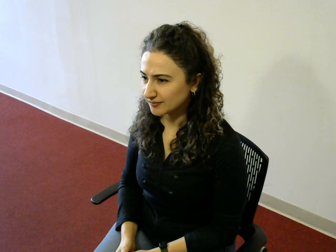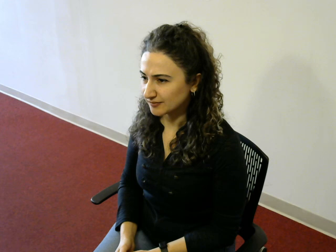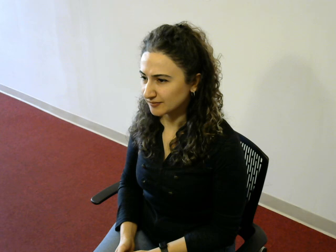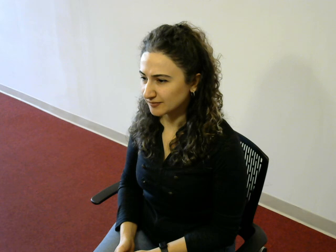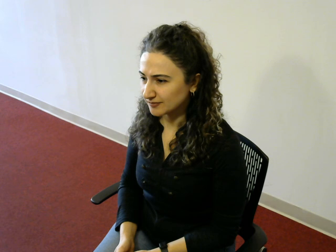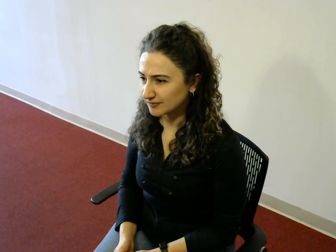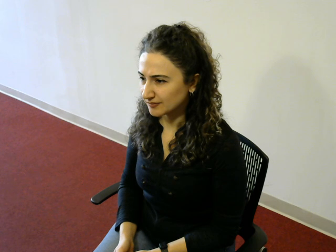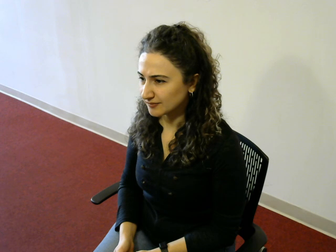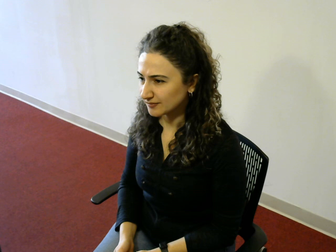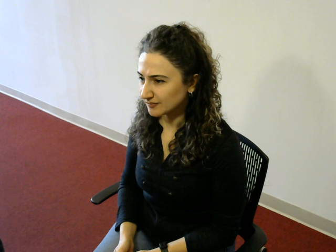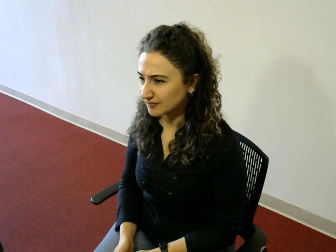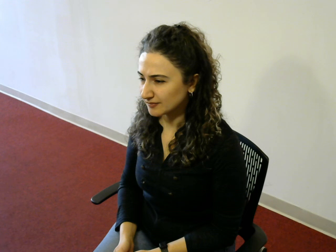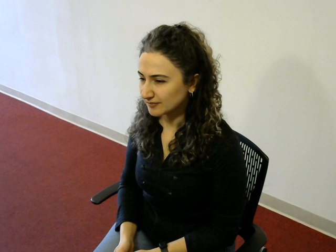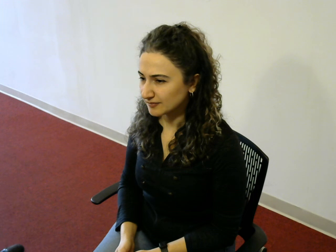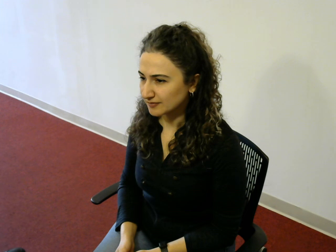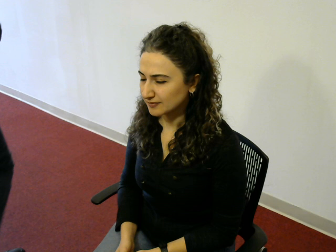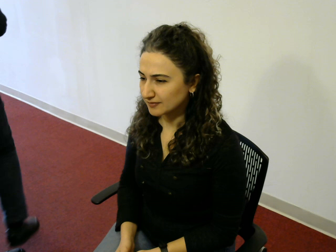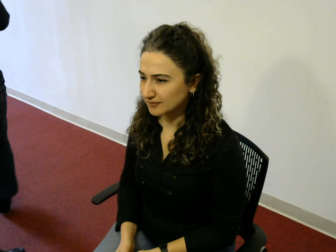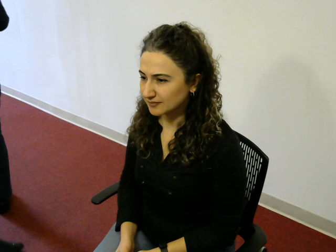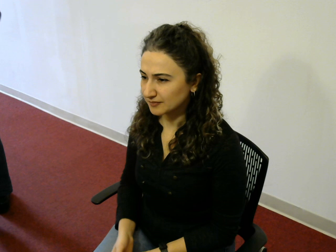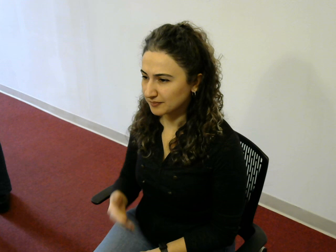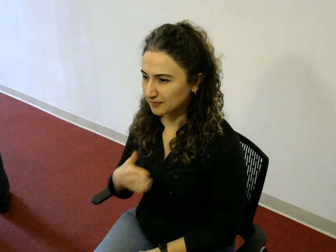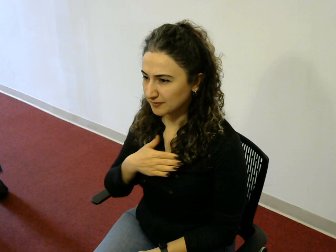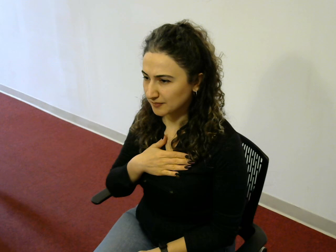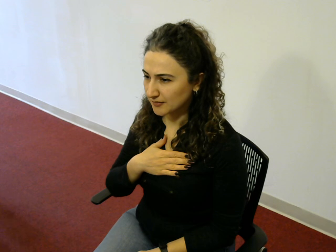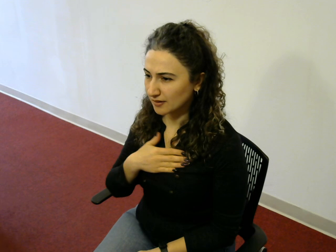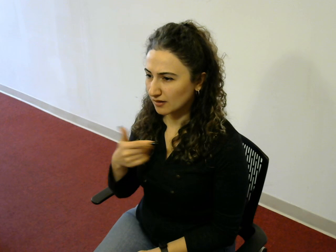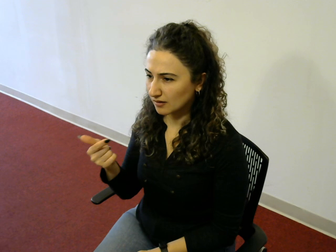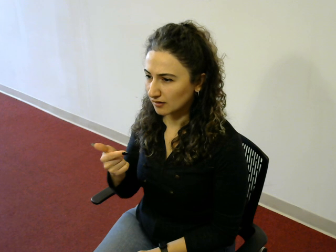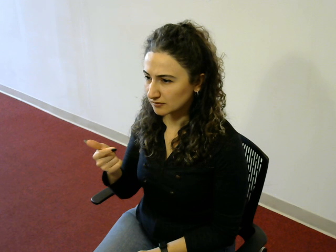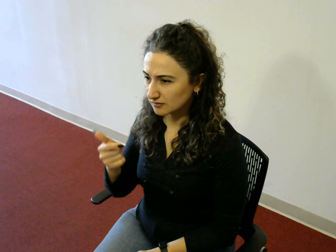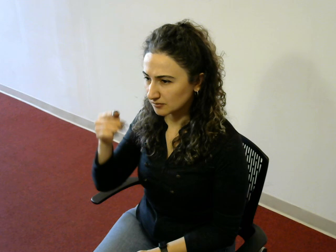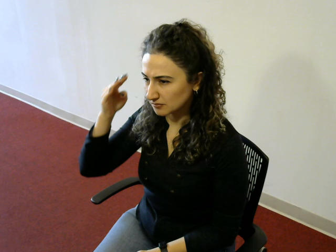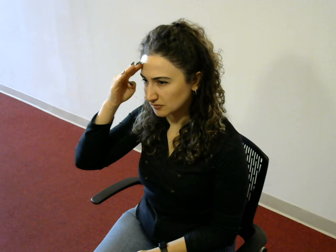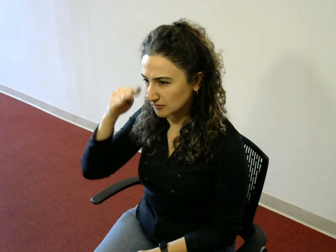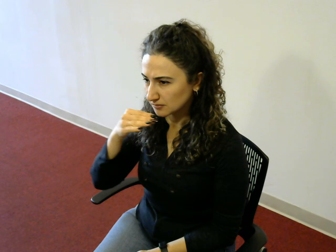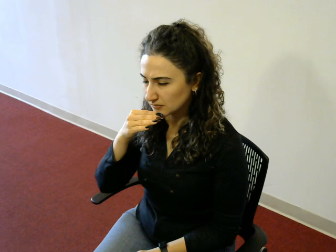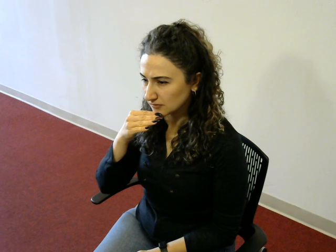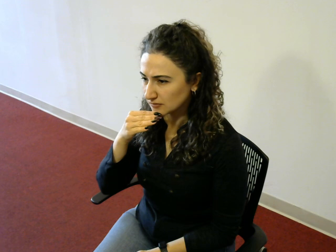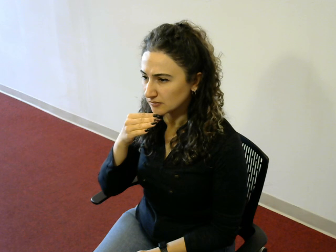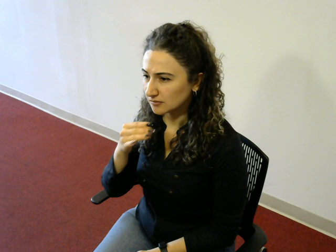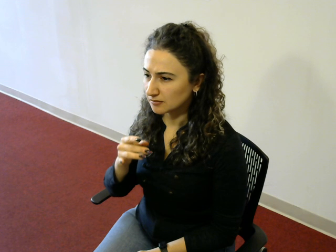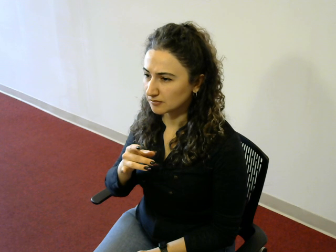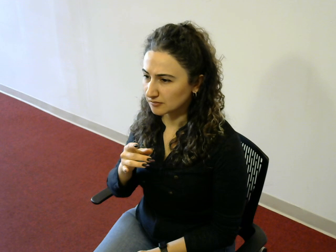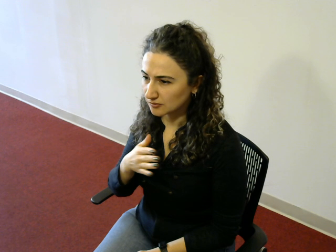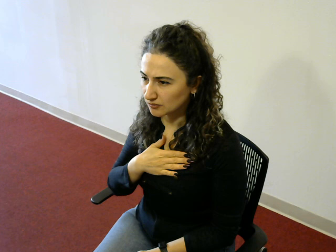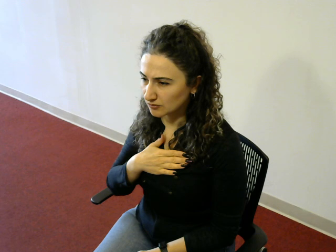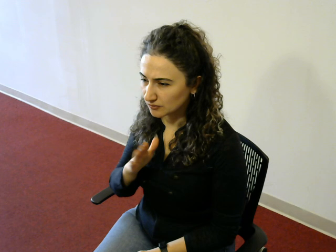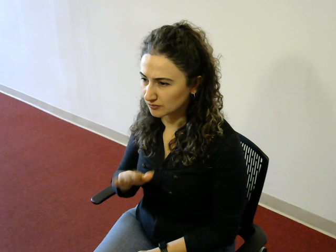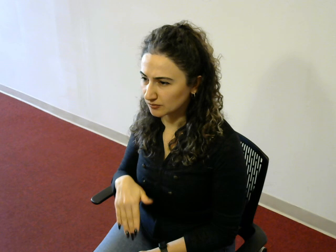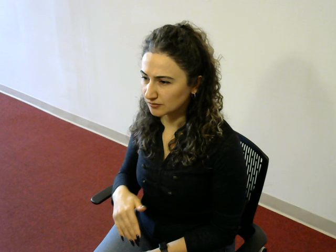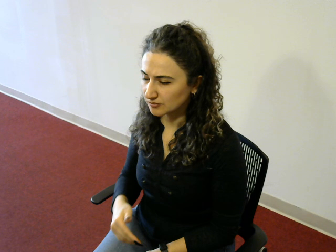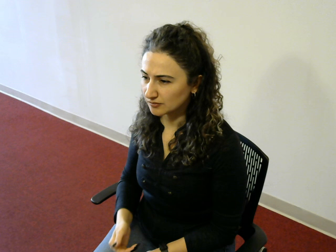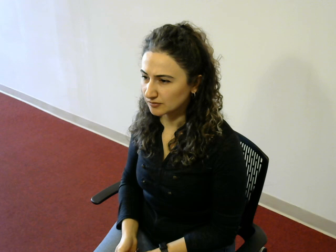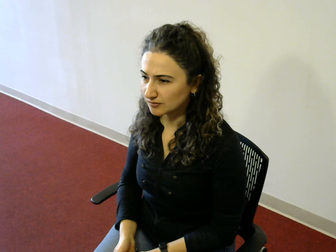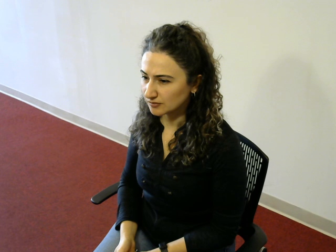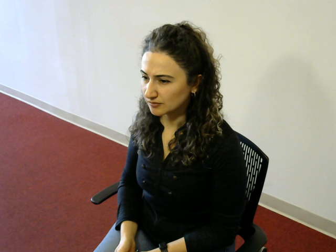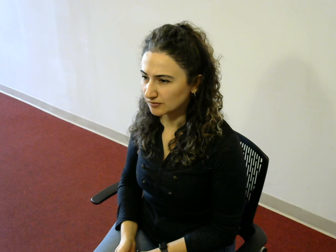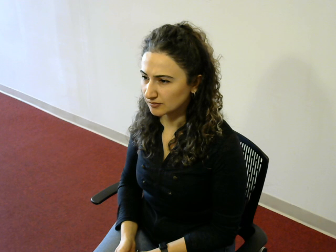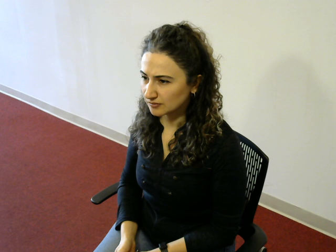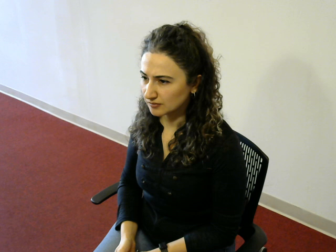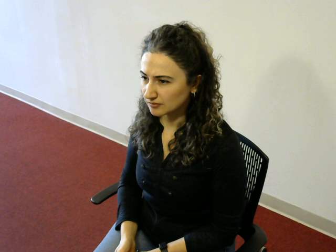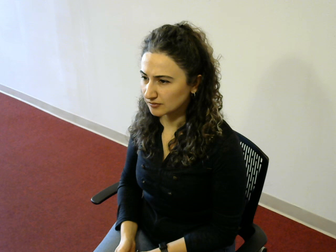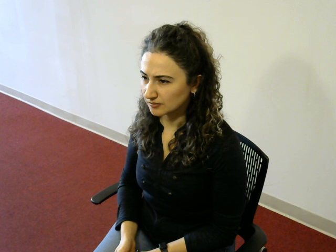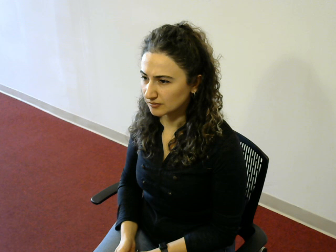Mənim qayınatam rəhmətə gedib